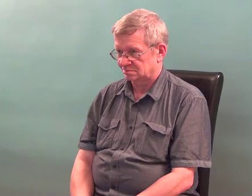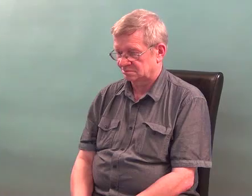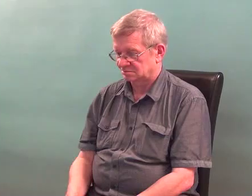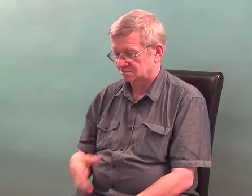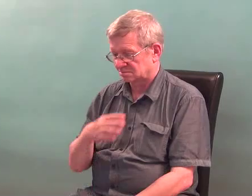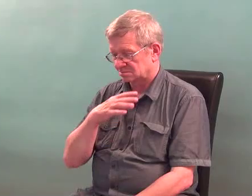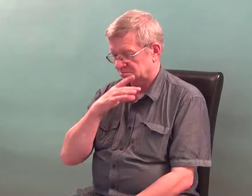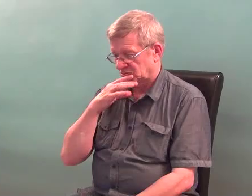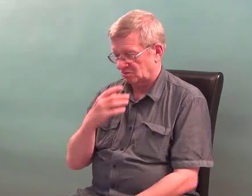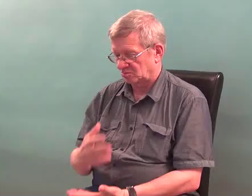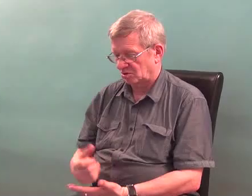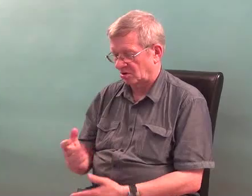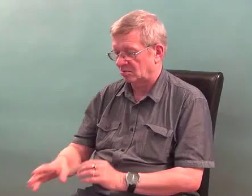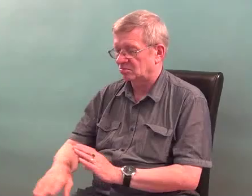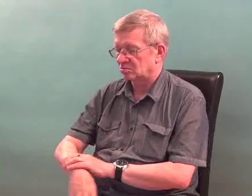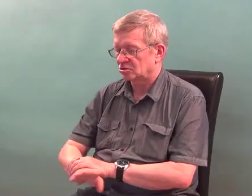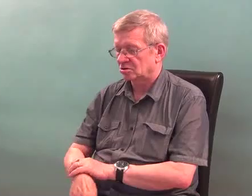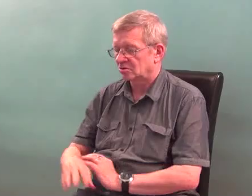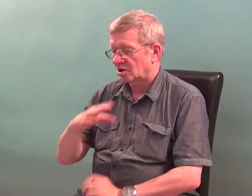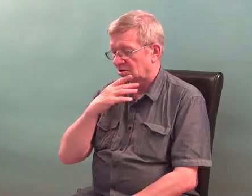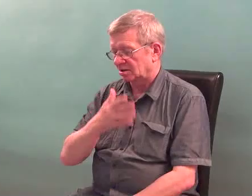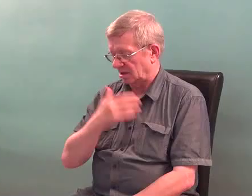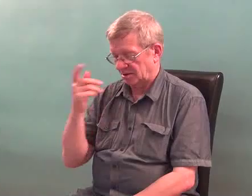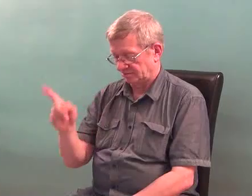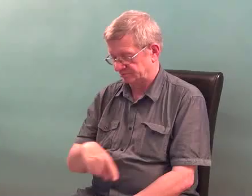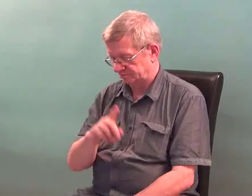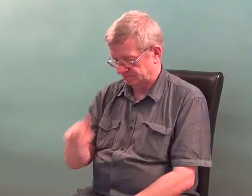Kolorowa butelka jest pusta, nie ma wody, to jest przekreślone.